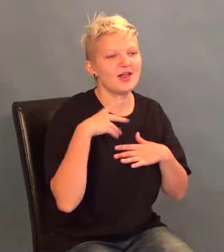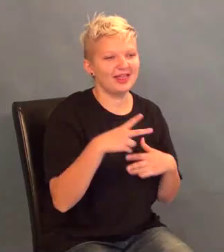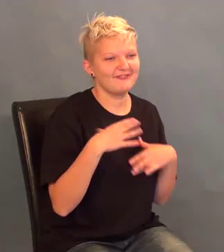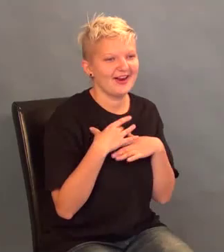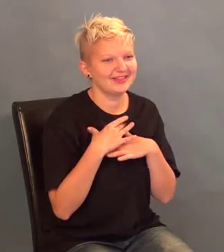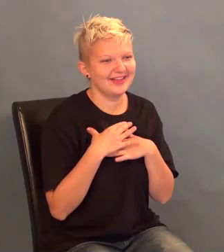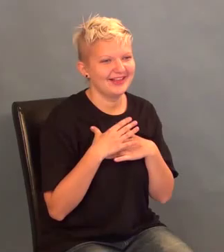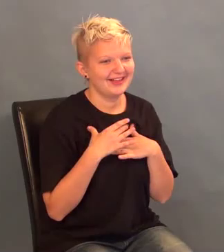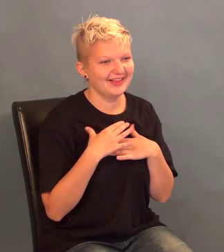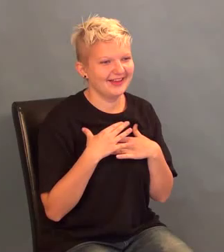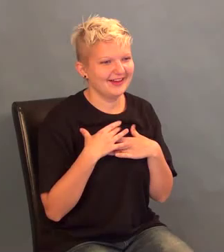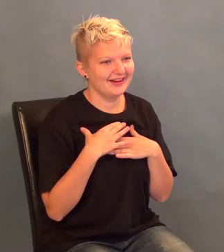Kiedy masz wolne?